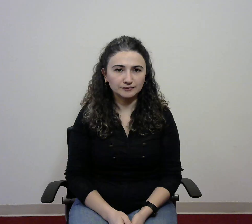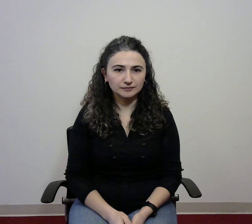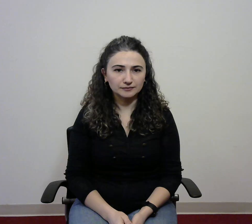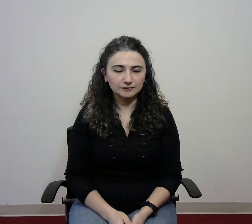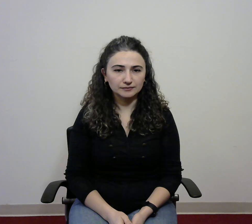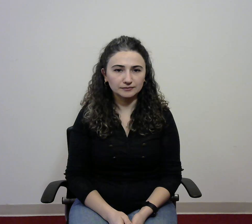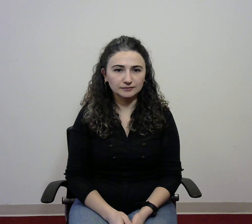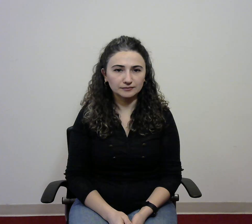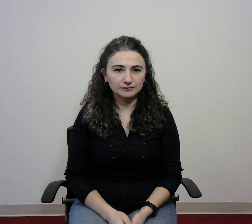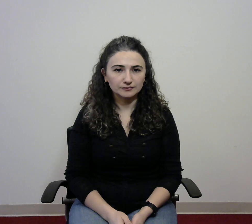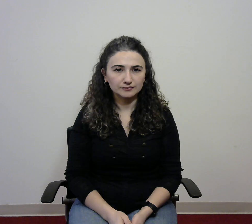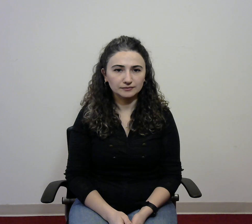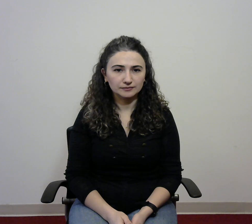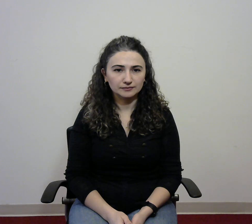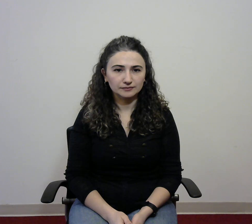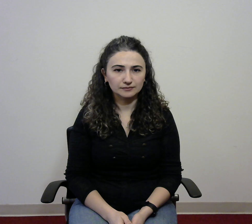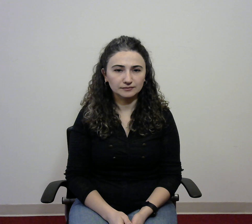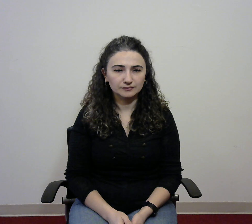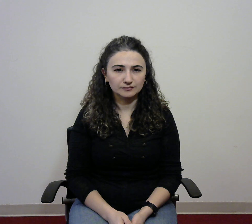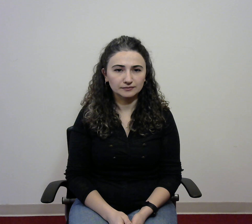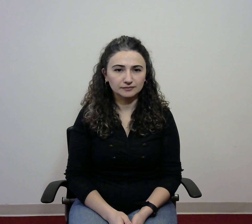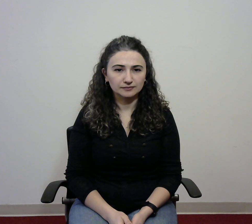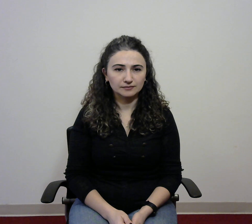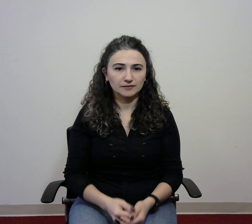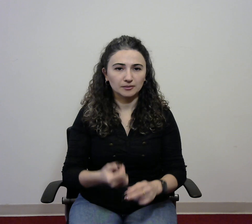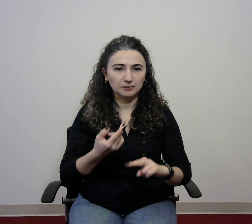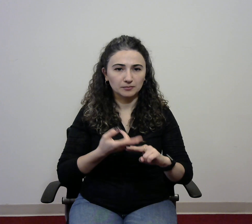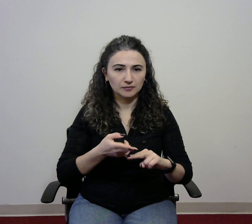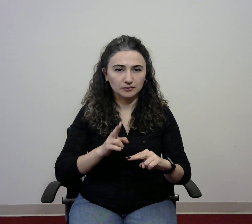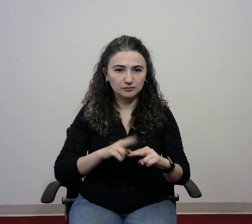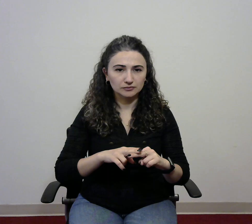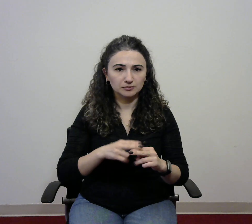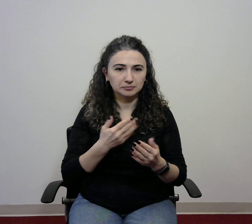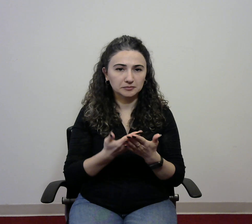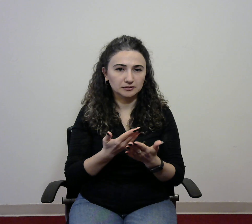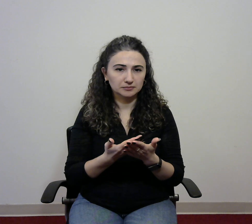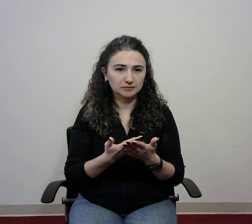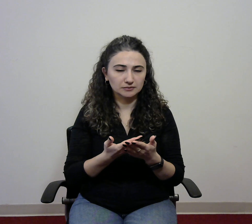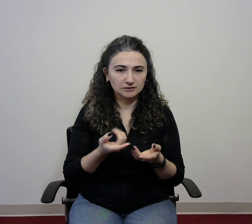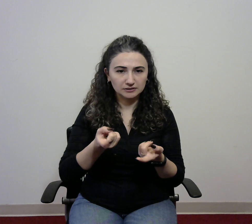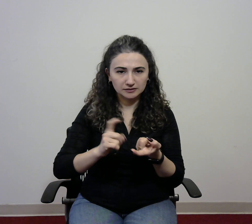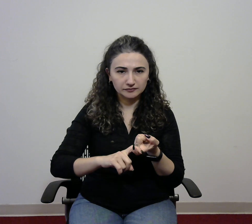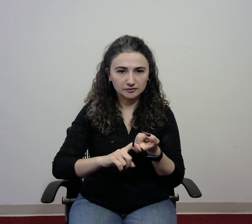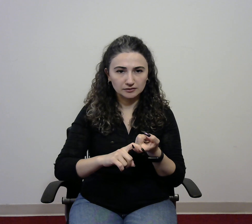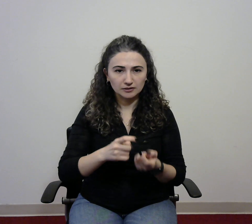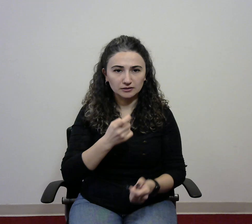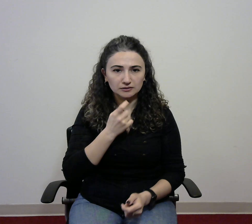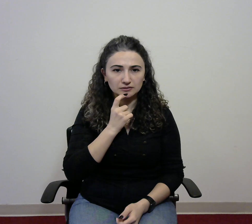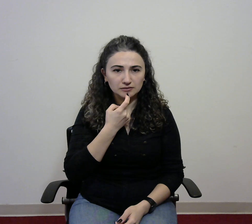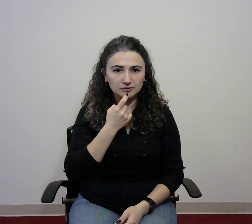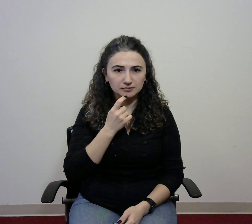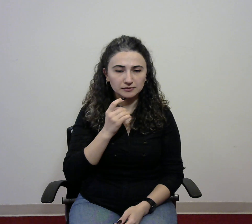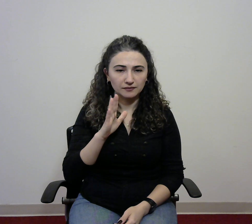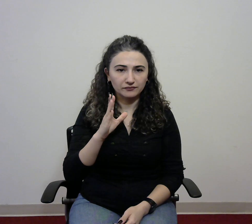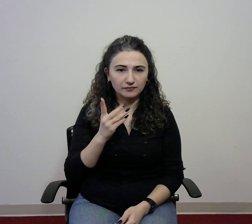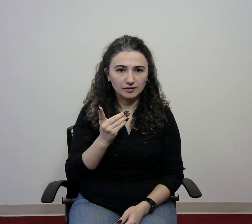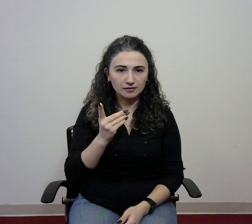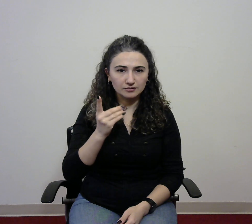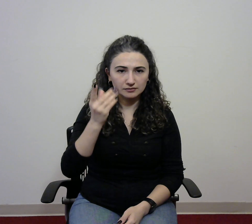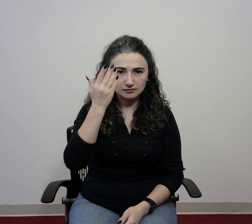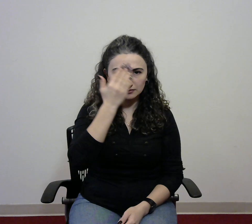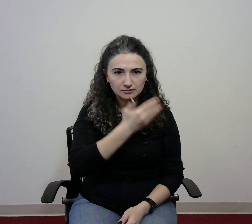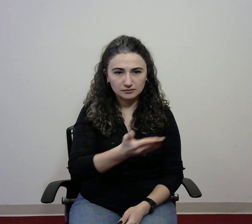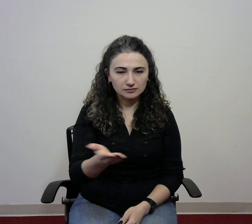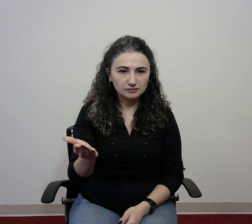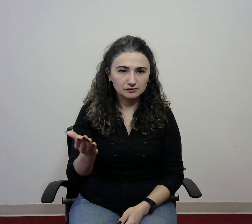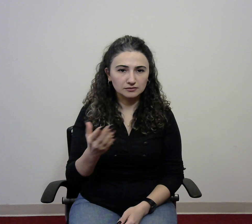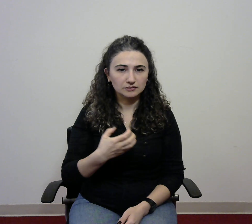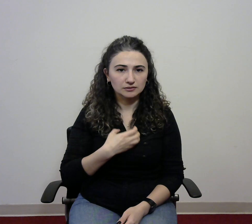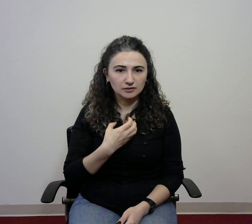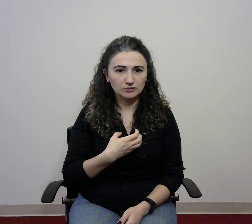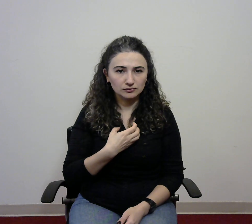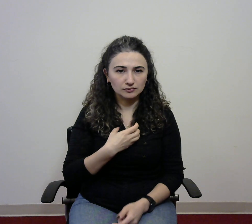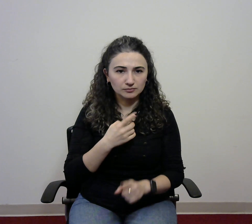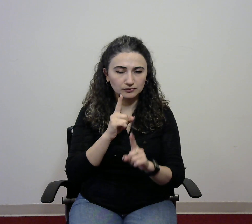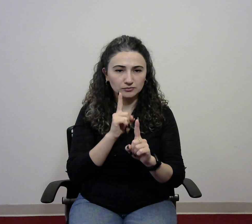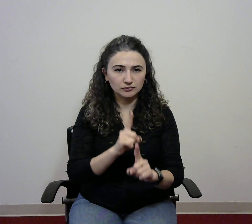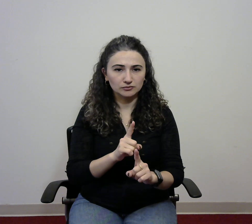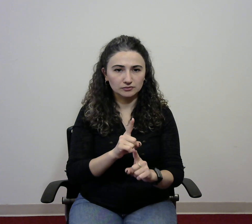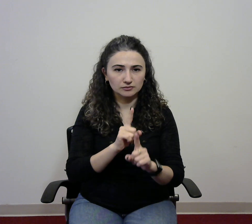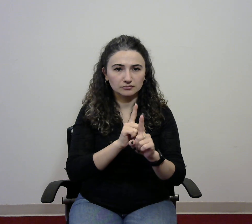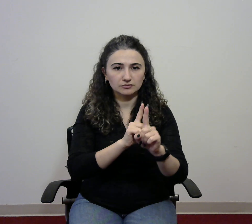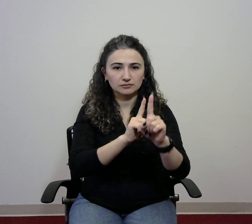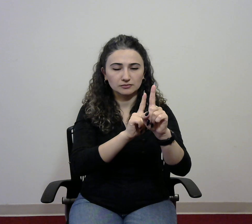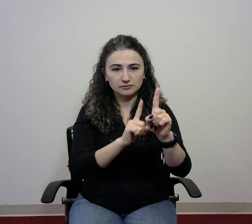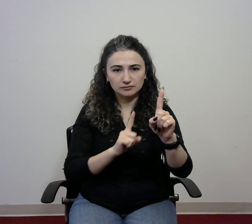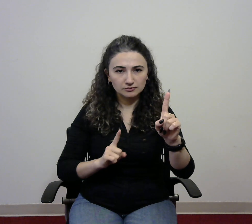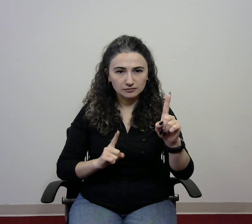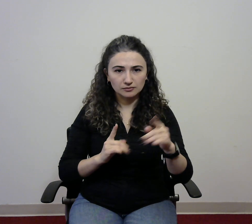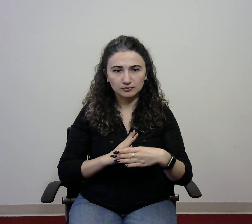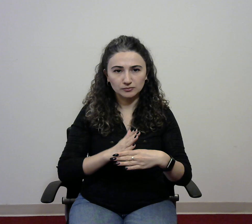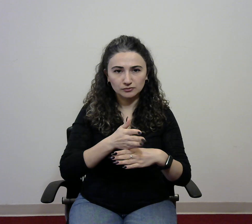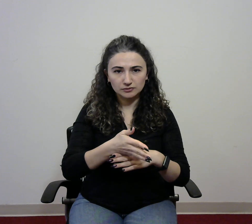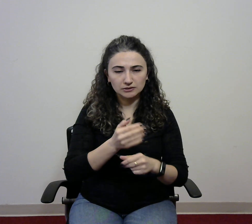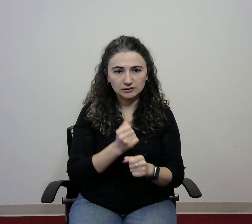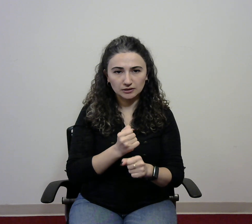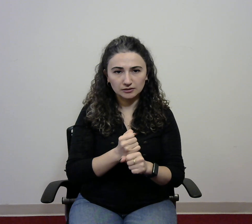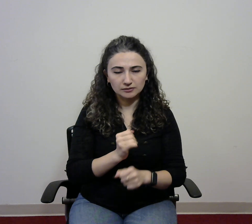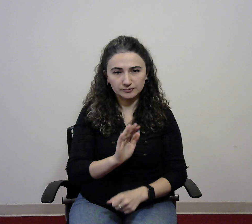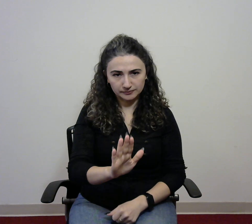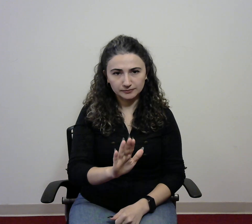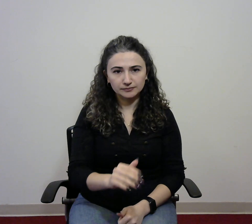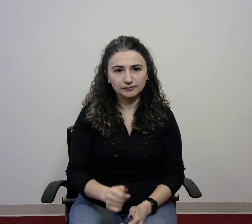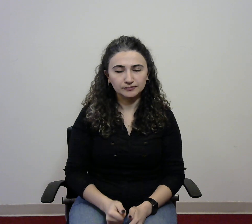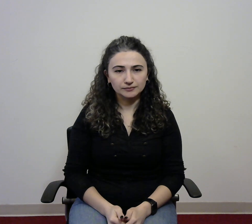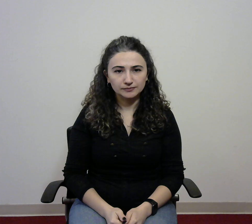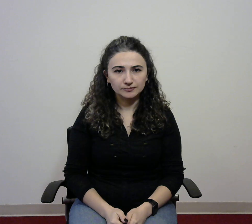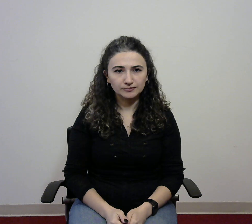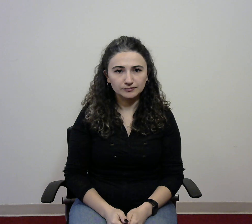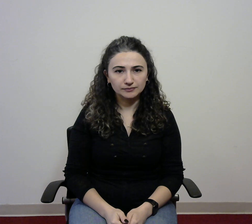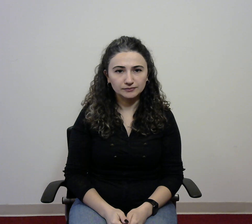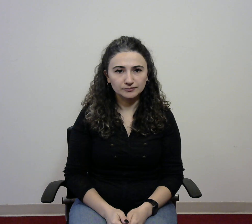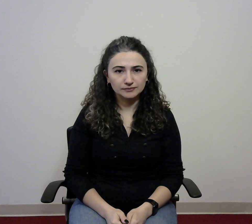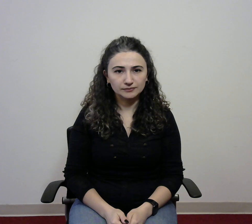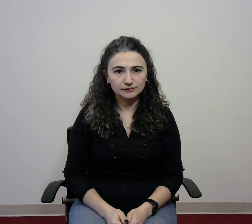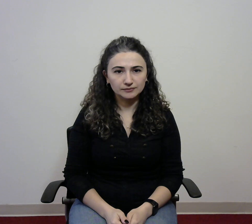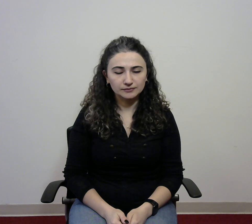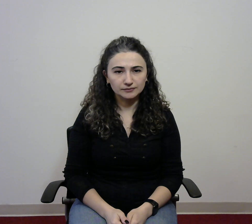Bu məsələ ilə bağlı Əmək və Əhalinin Sosial Müdafiəsi Nazirliyinə müraciət etməlisiniz